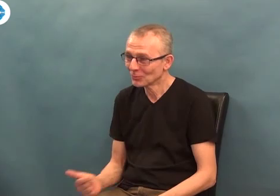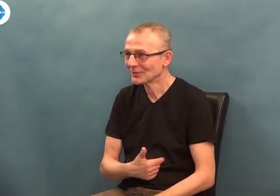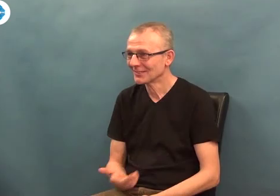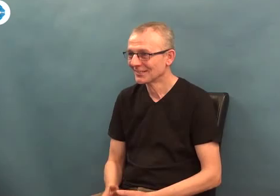Musisz.